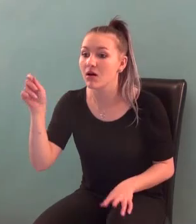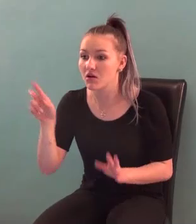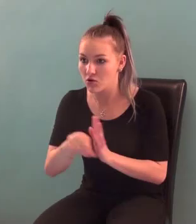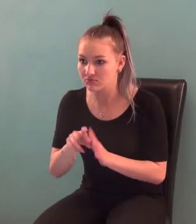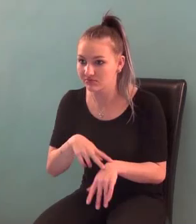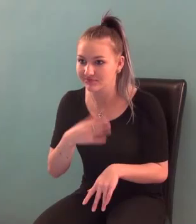Do której godziny?